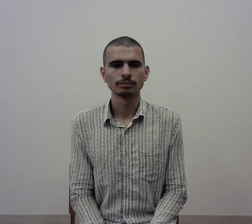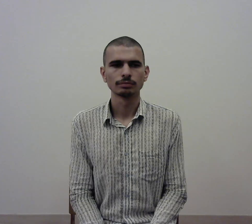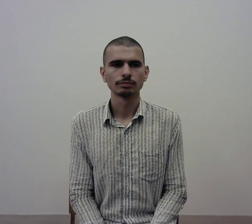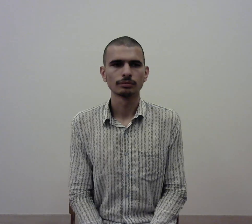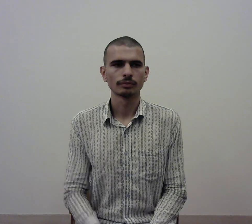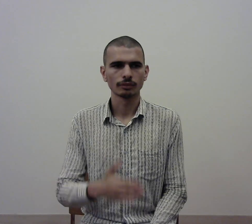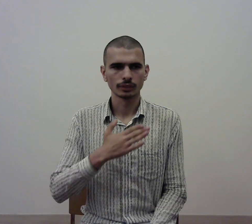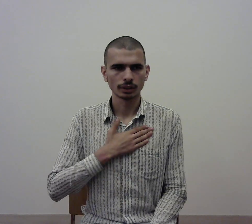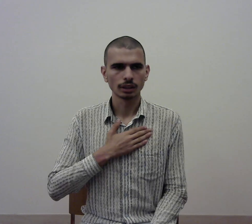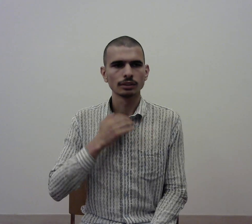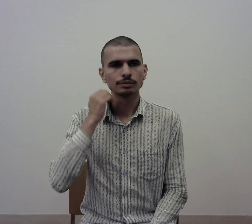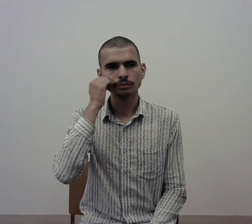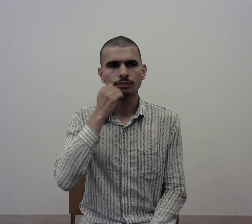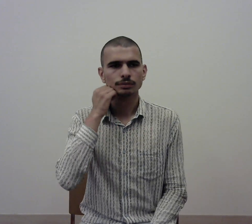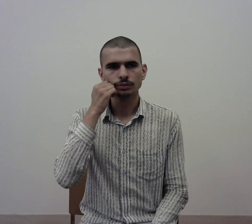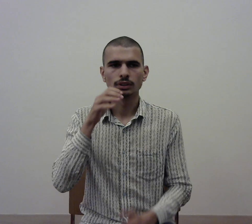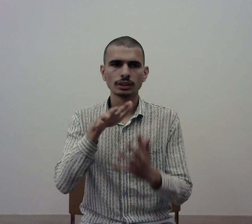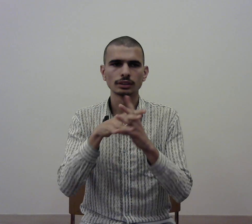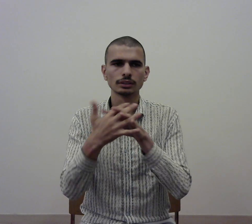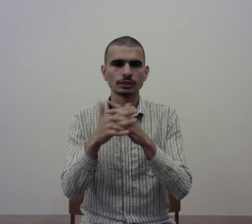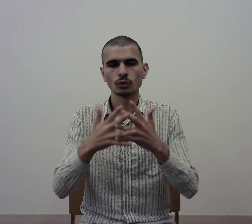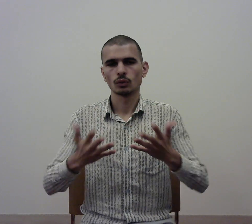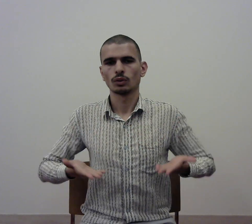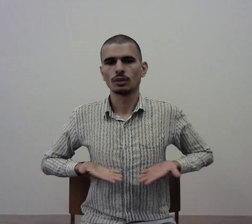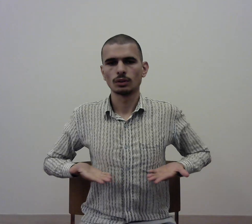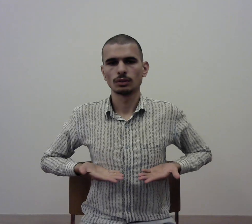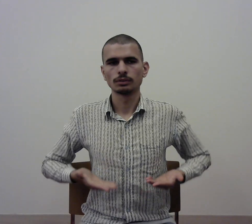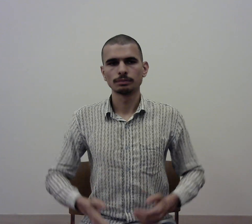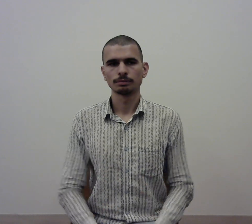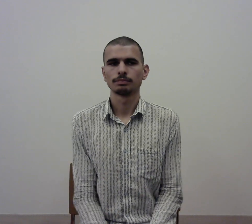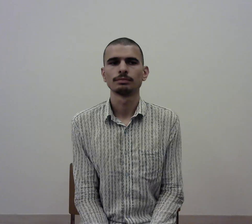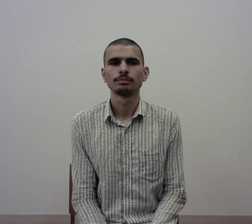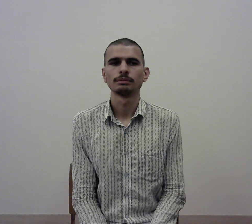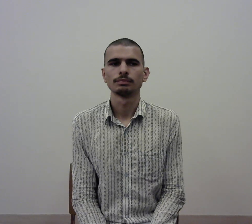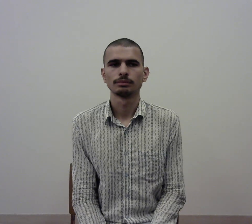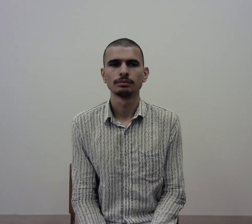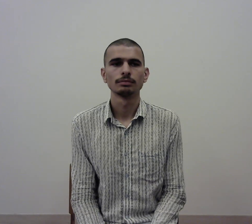Mənim nənəm kənddə yaşayır